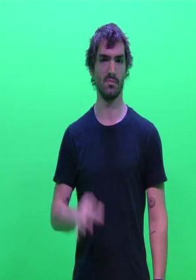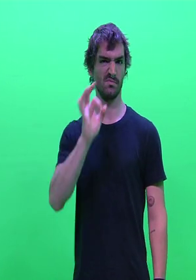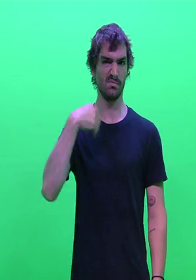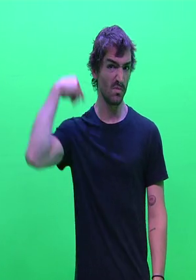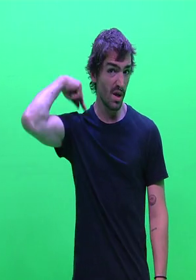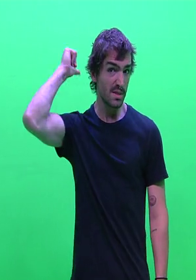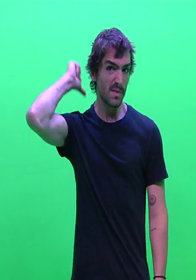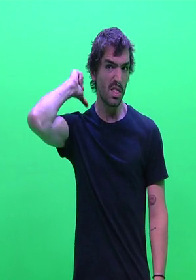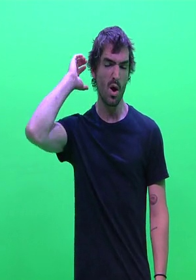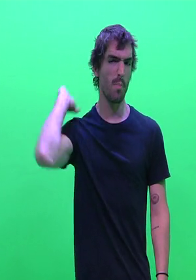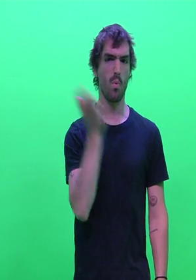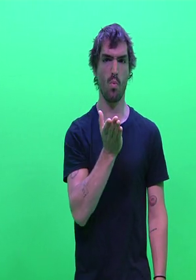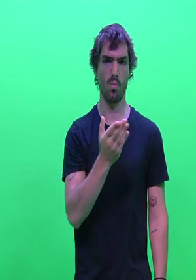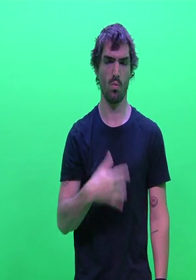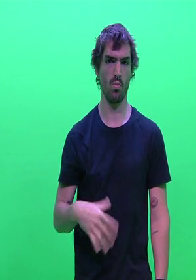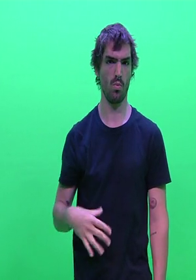Sí, em vaig donar un cop a l'esquena.